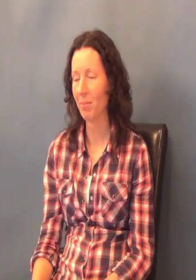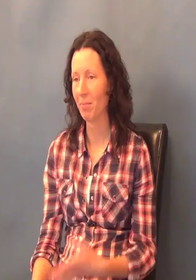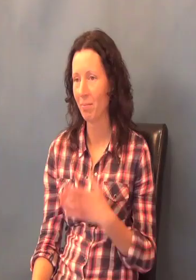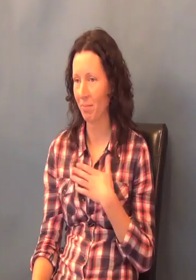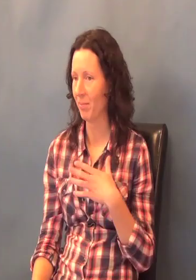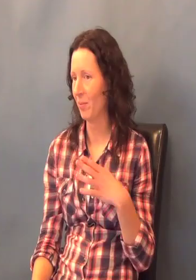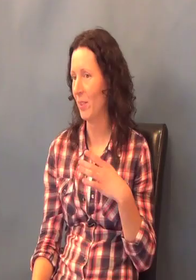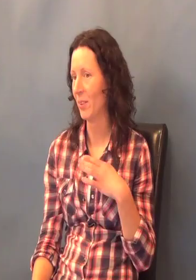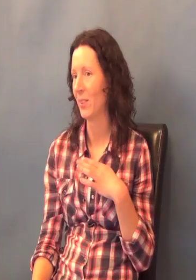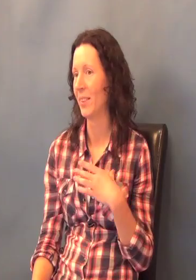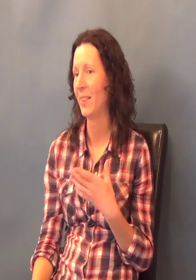Mam wolne.